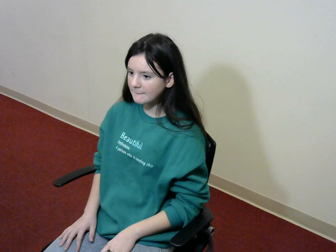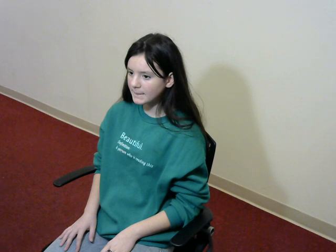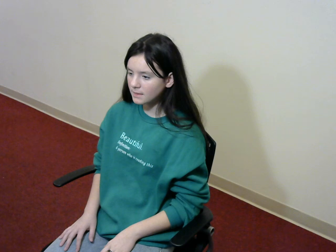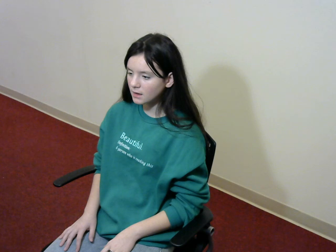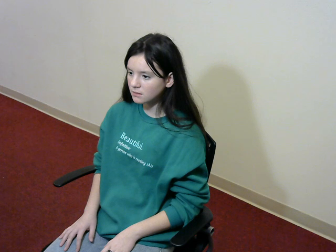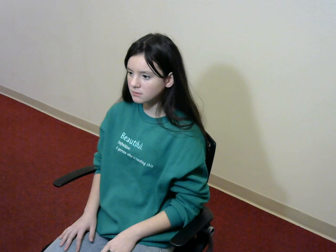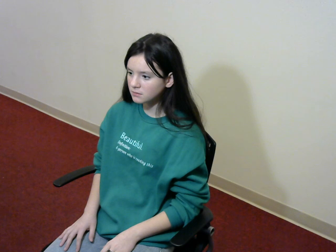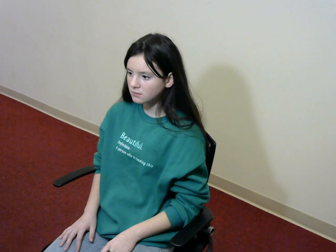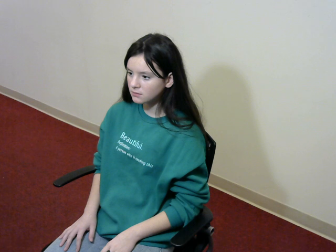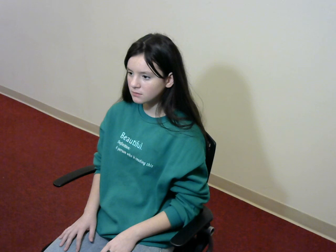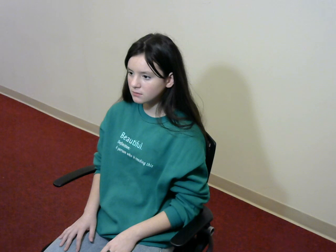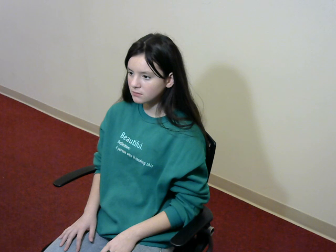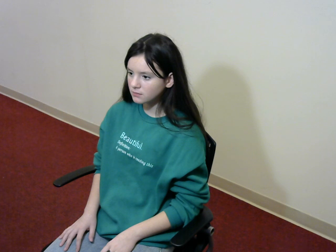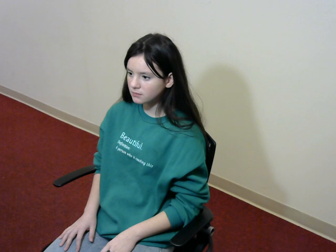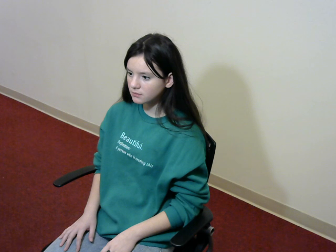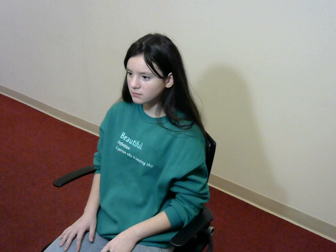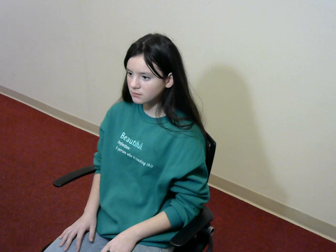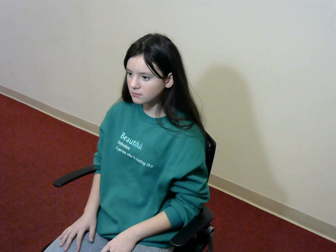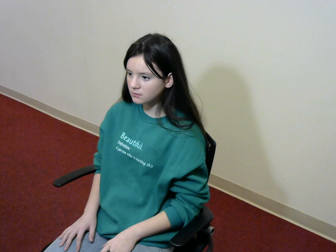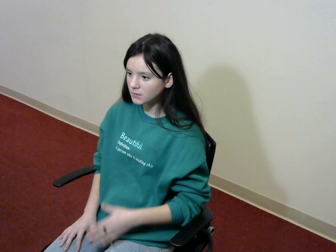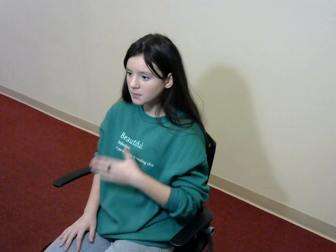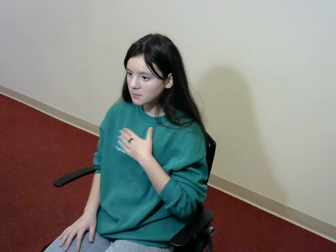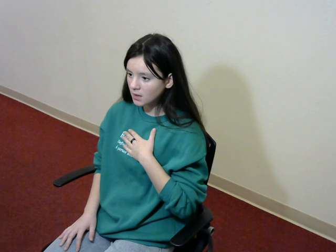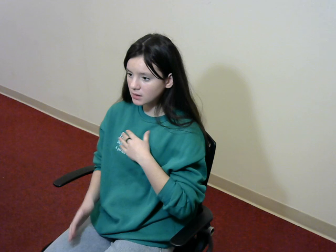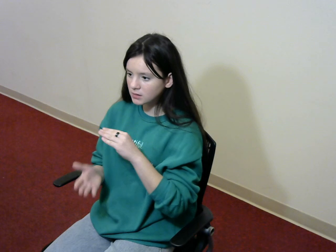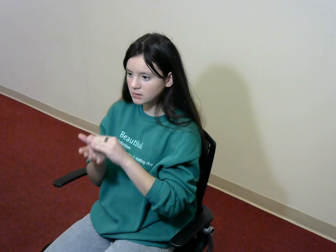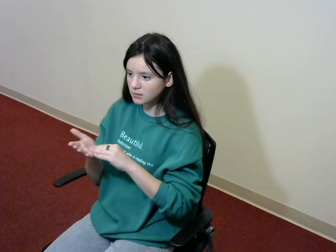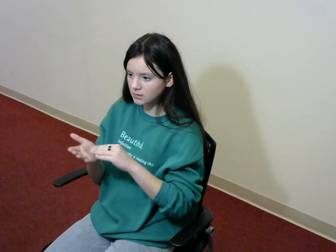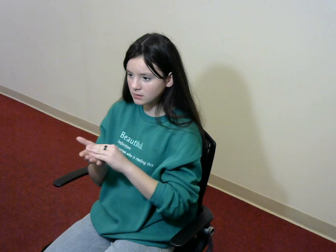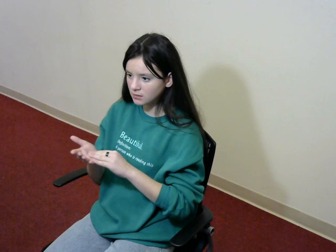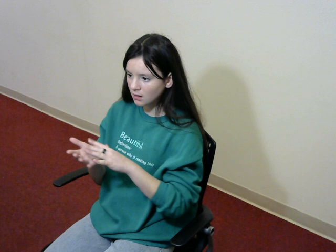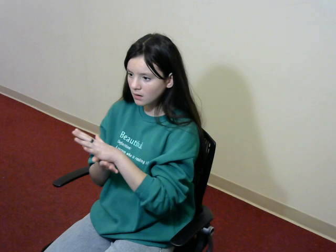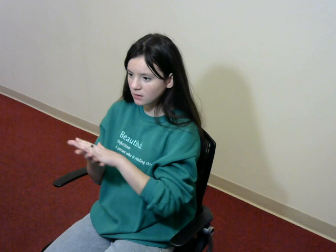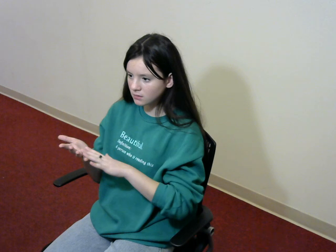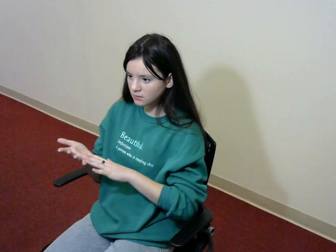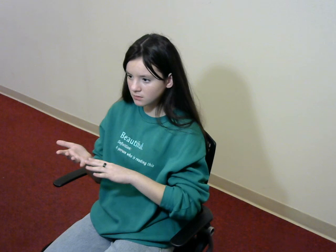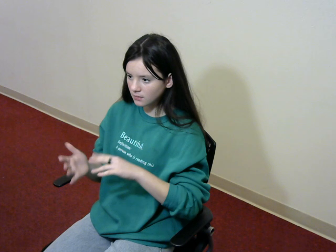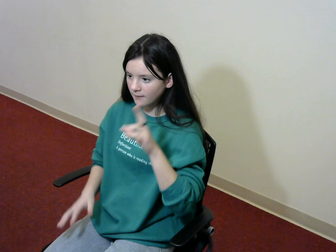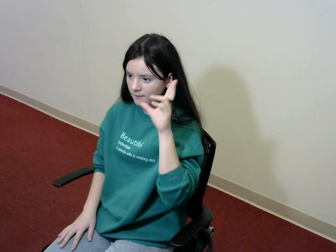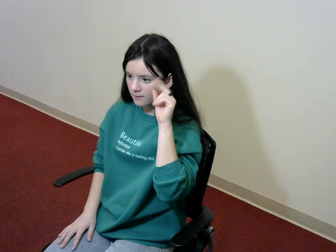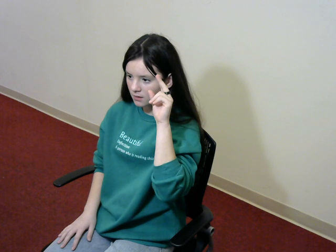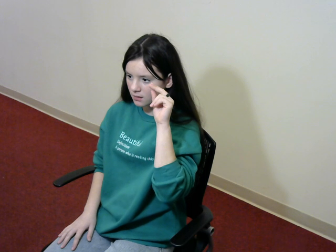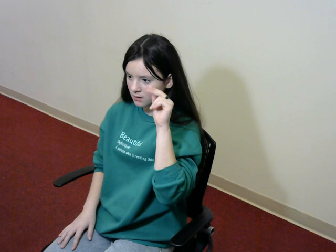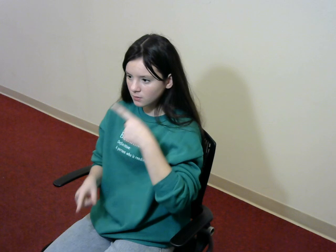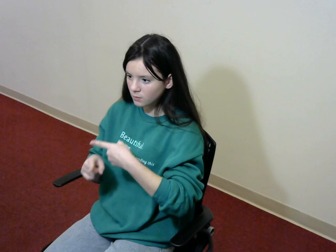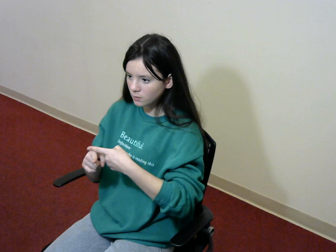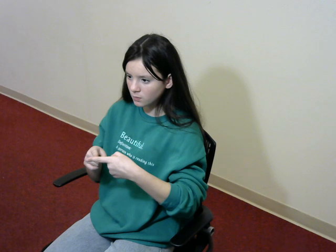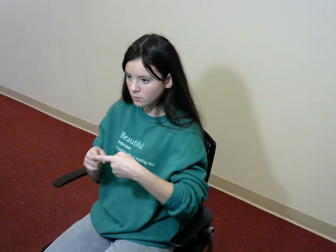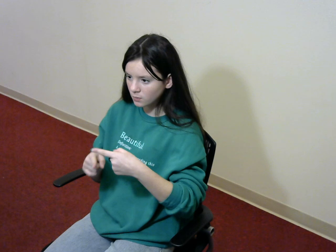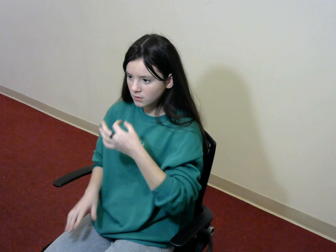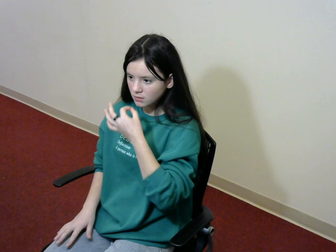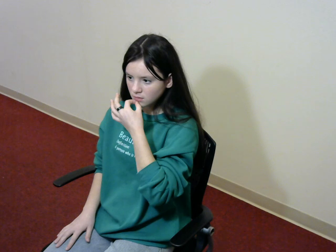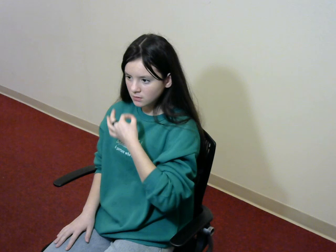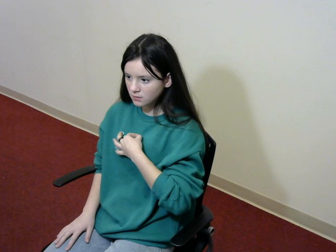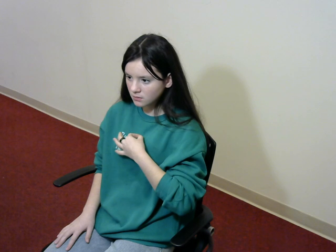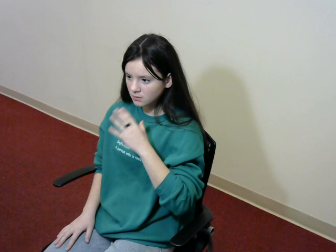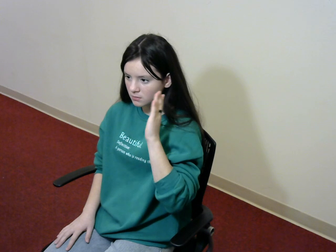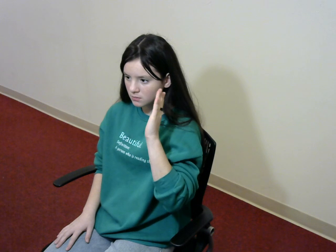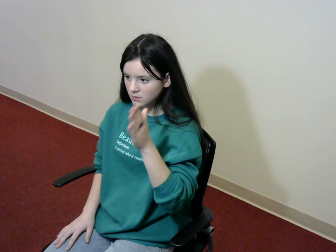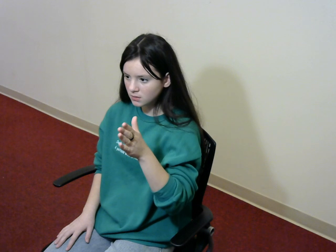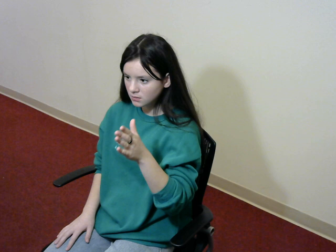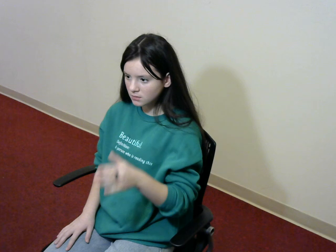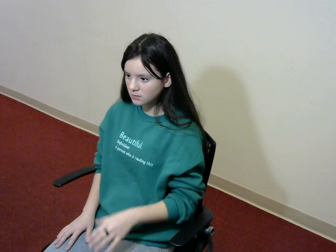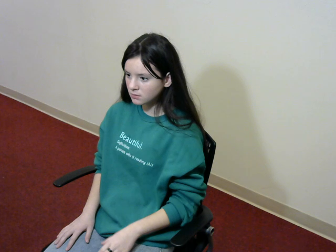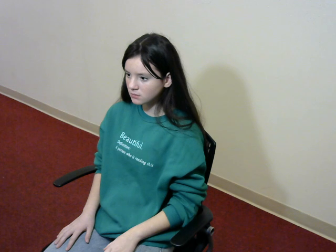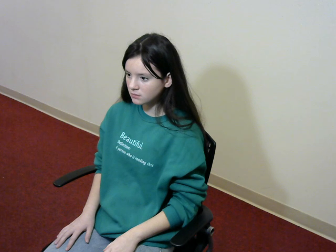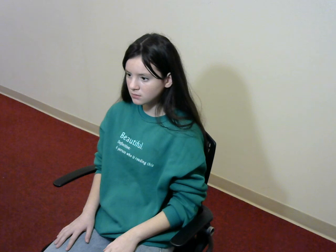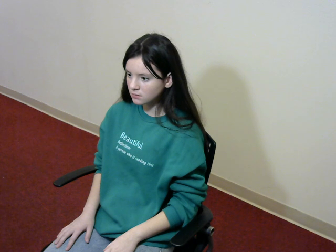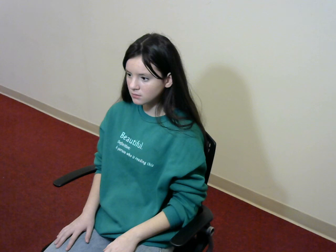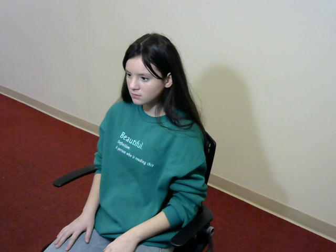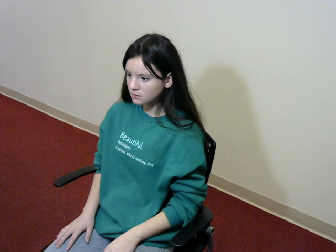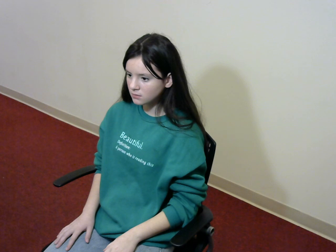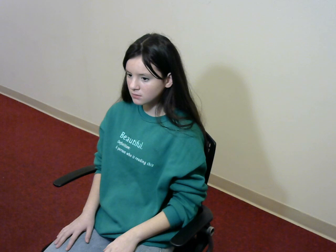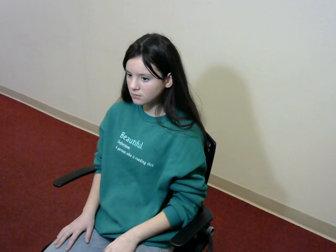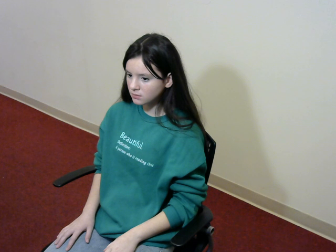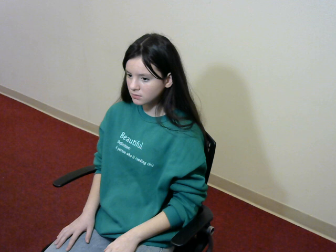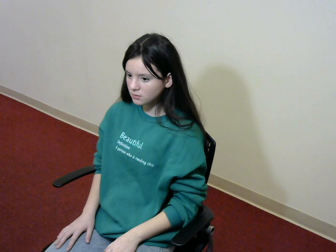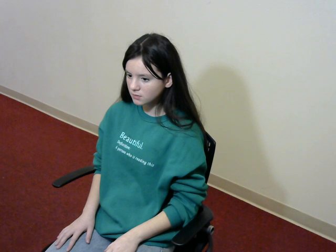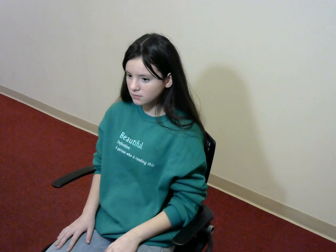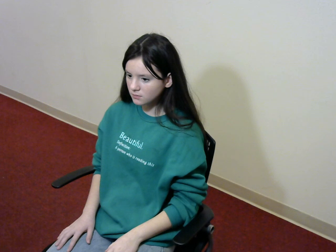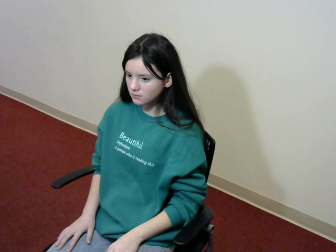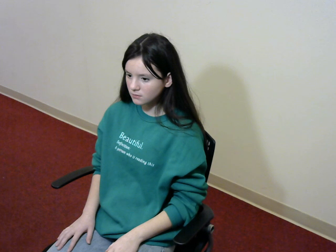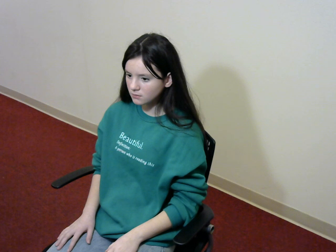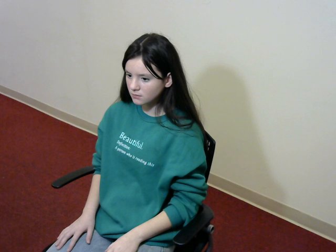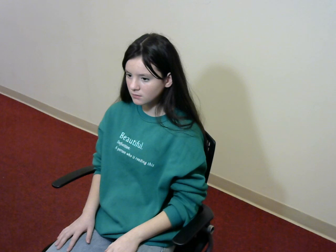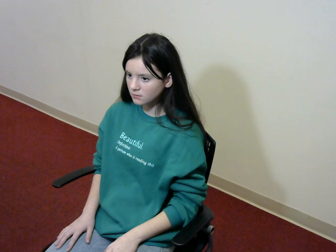Mənim yazdığım ərizəyə hansı müddətdə cavab gələcək?